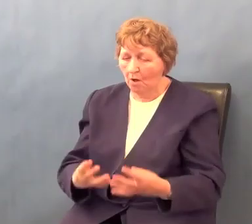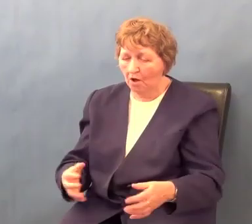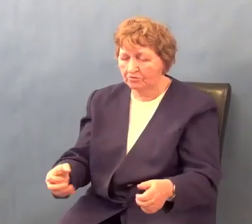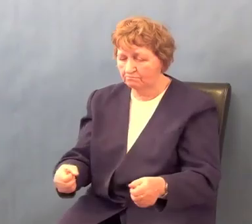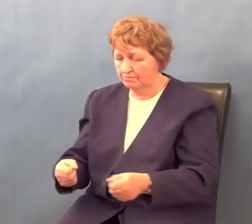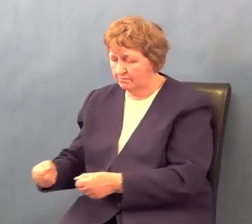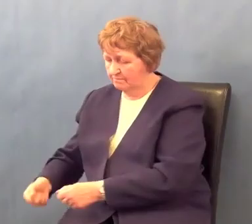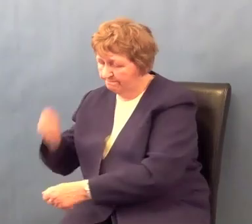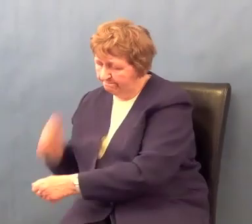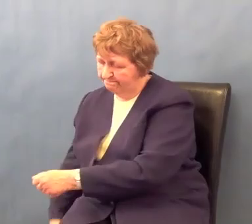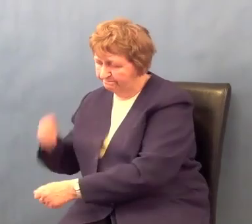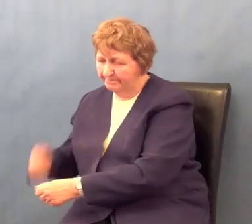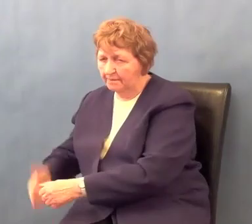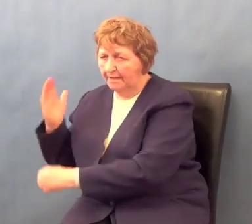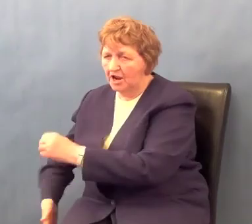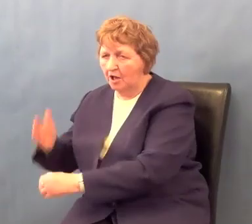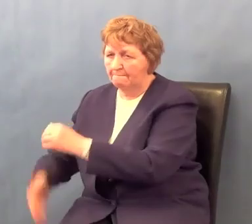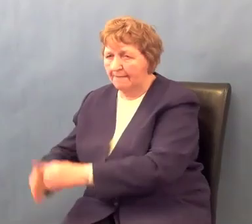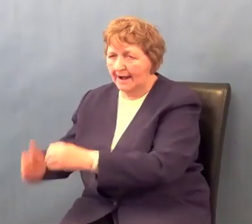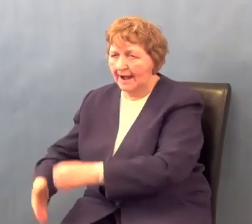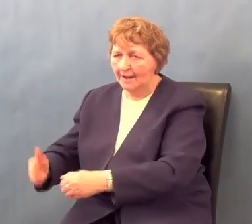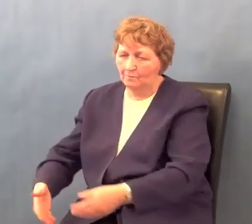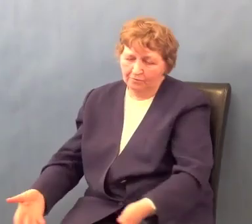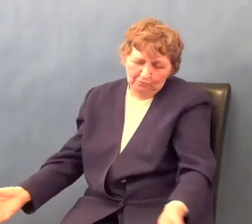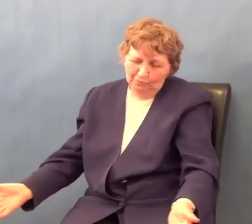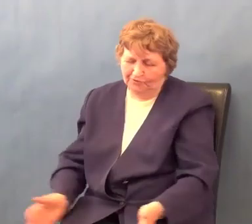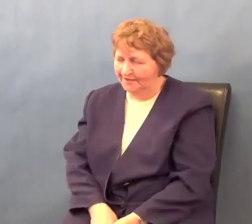Zaczął go rąbać.